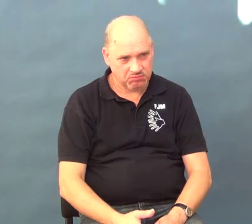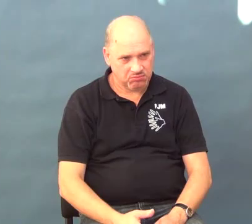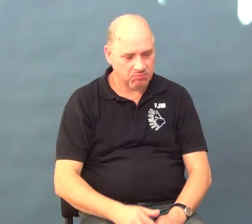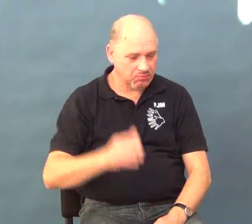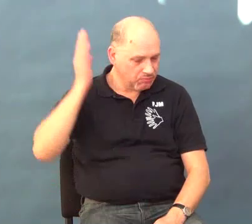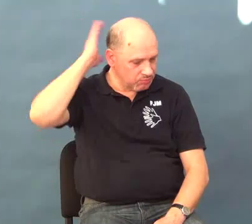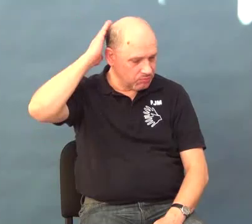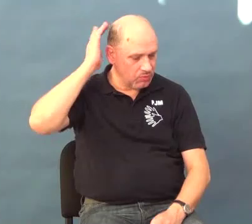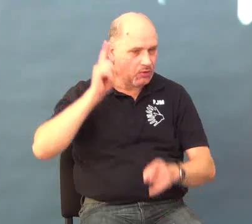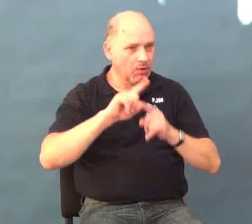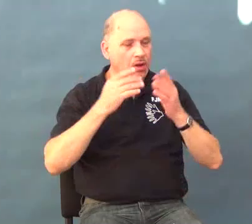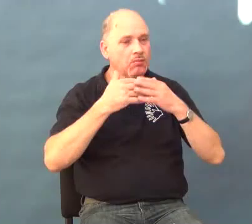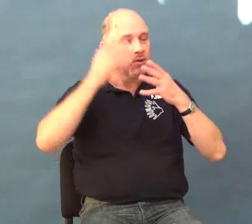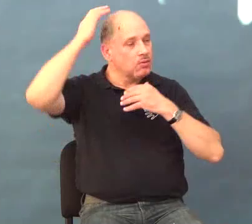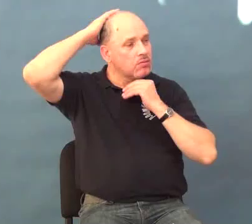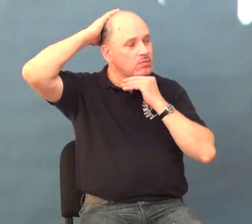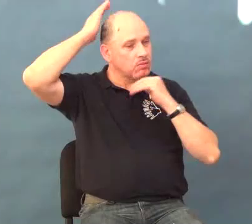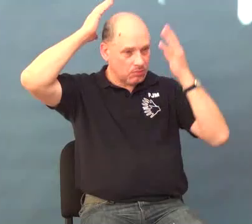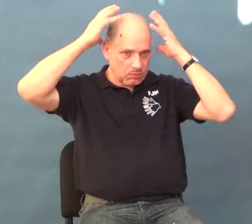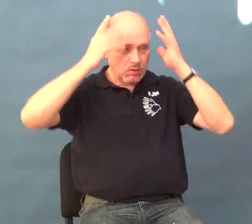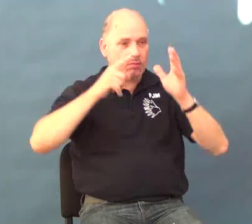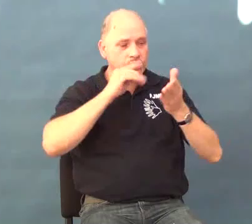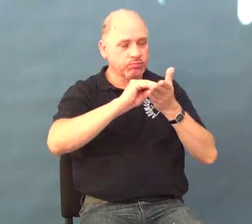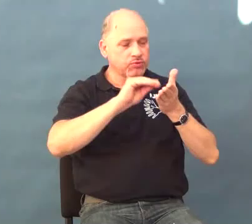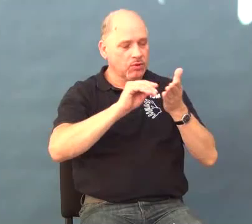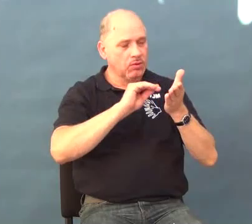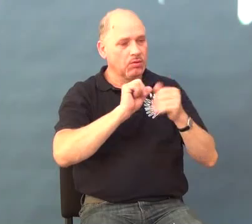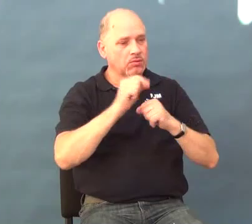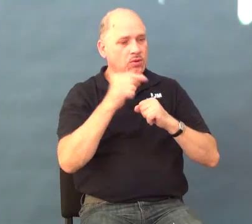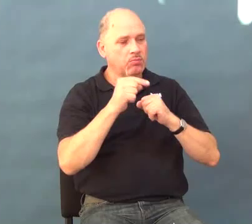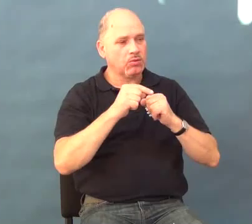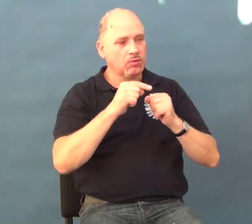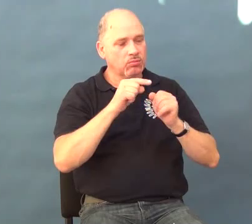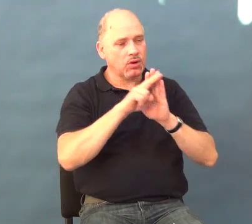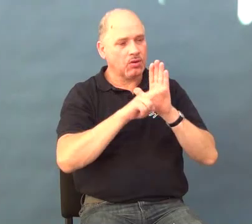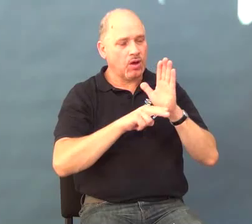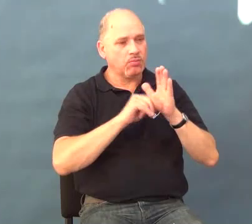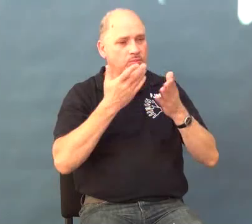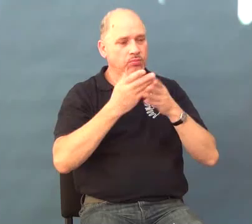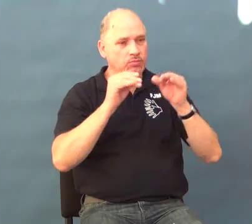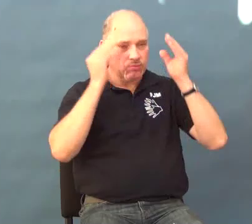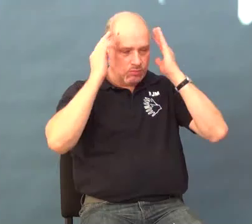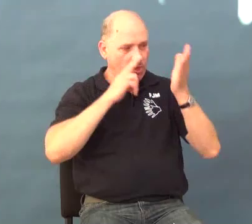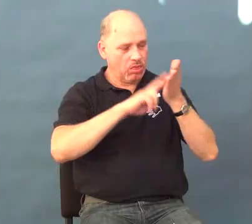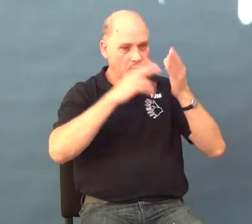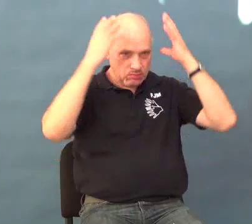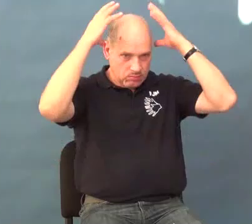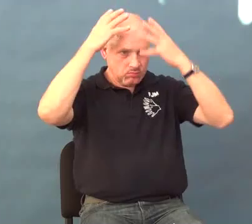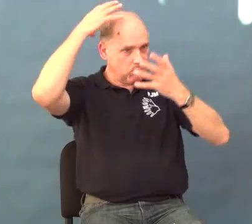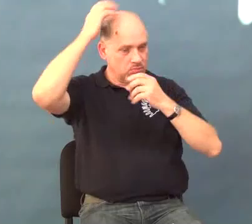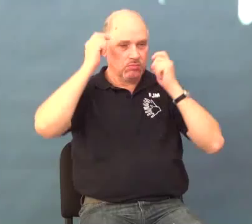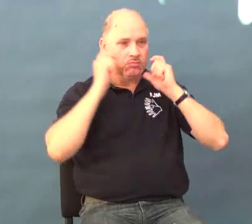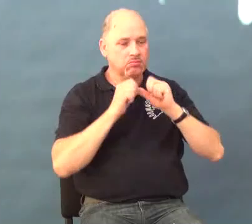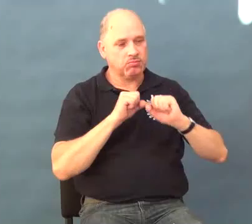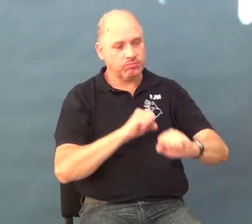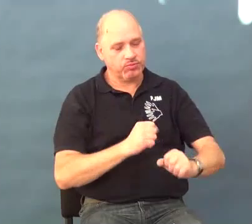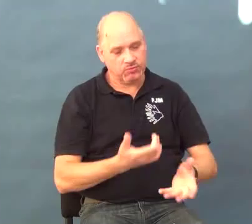Również na przykład z tyłu kasku jest jest naklejka, tam jest napisane, że jest obowiązkowe noszenie i też zasady jak zakładać kask.